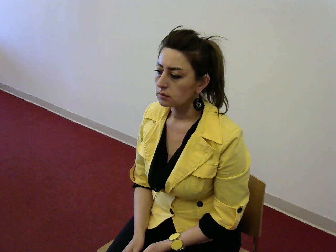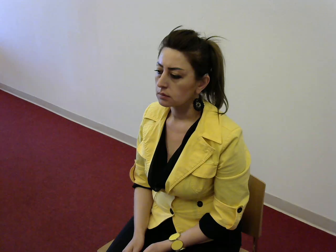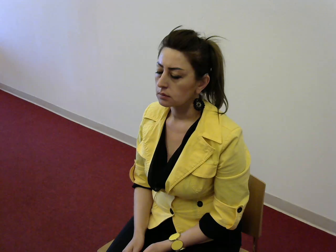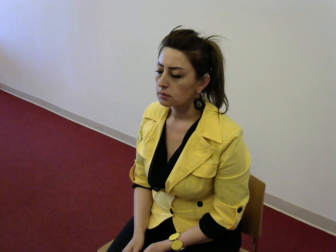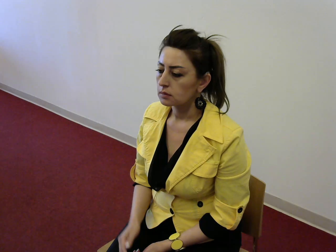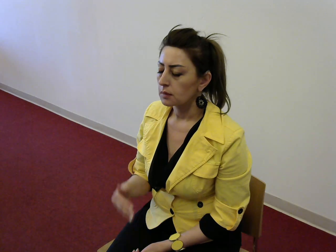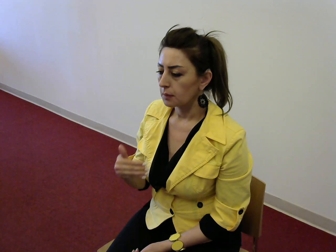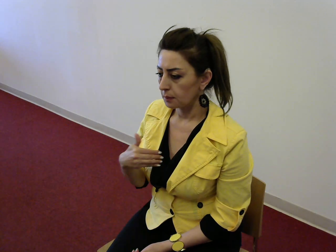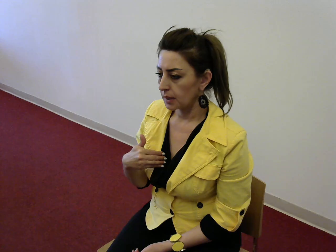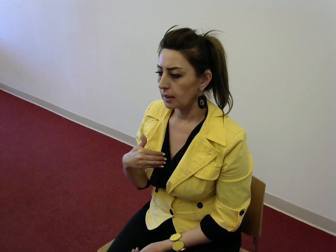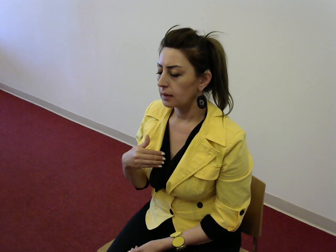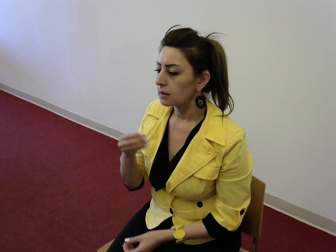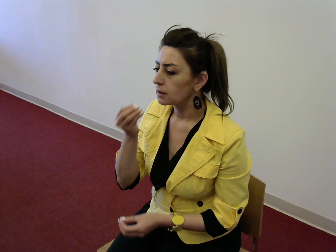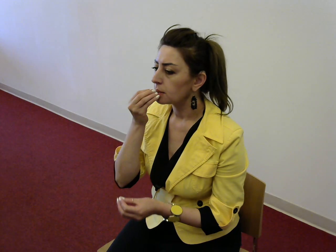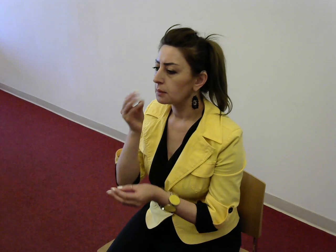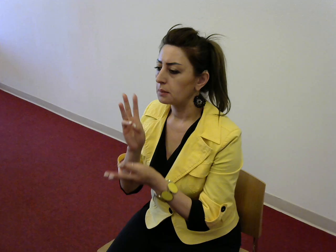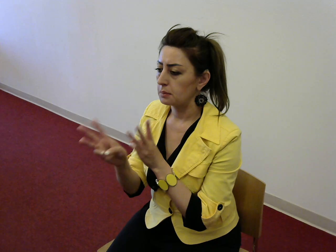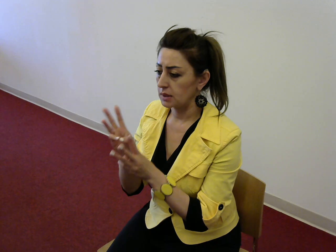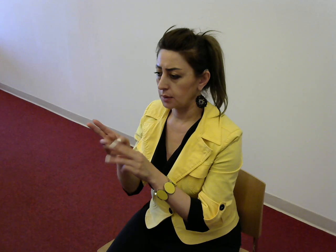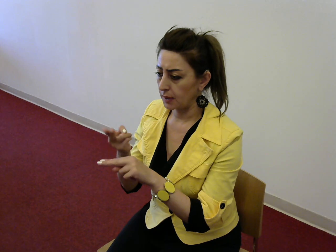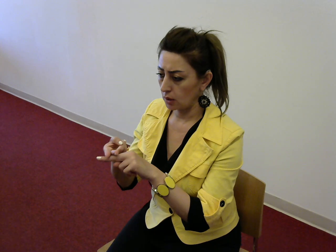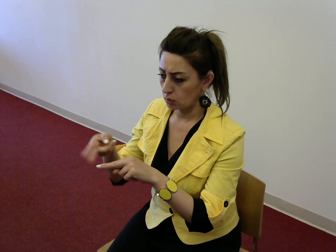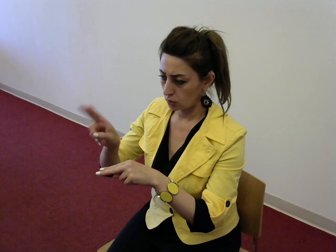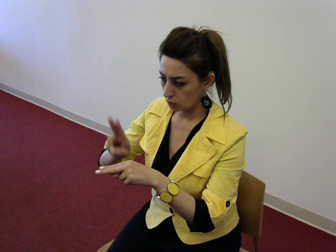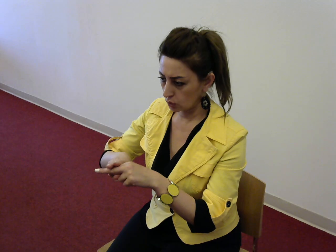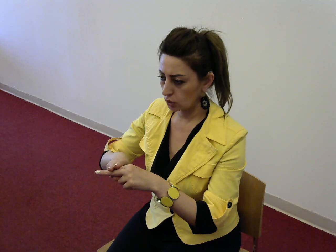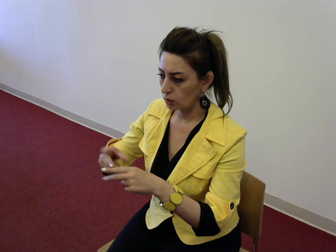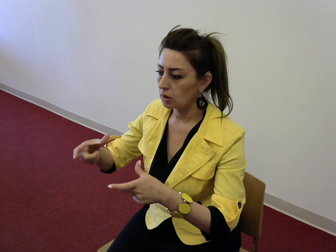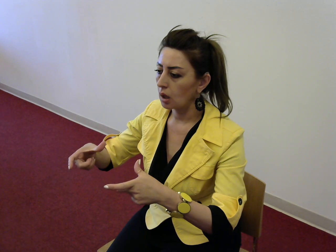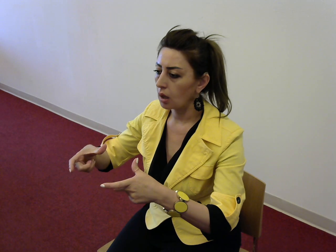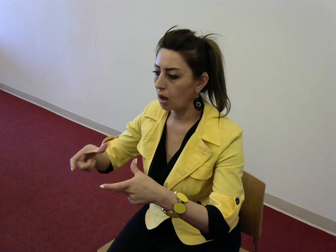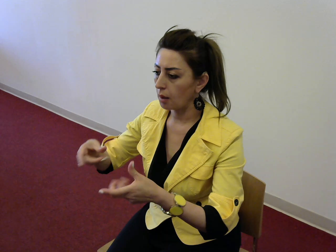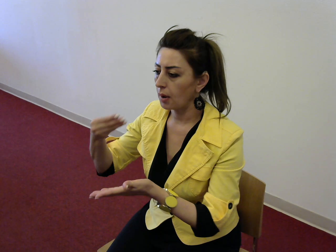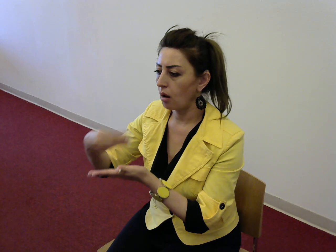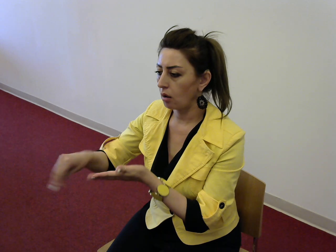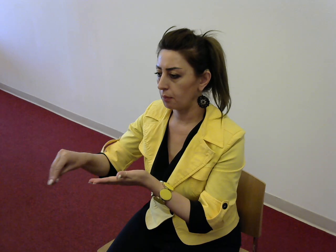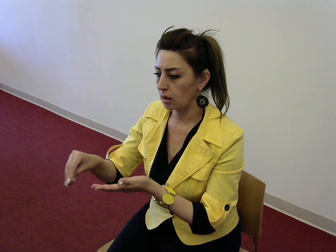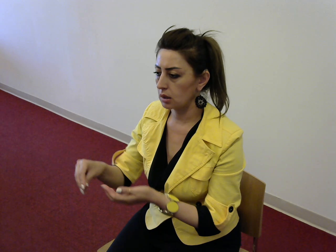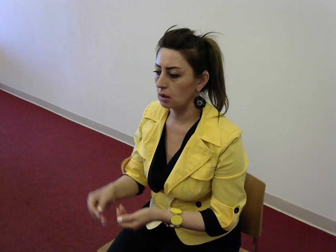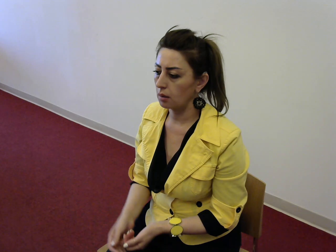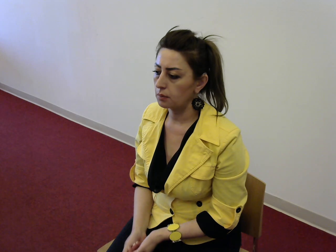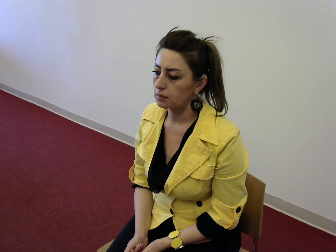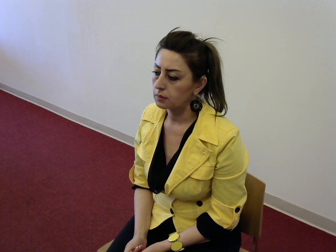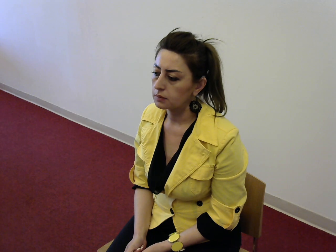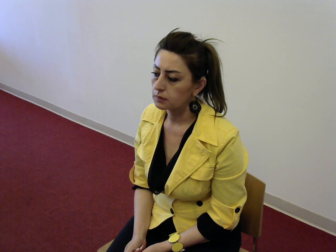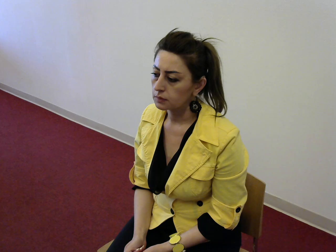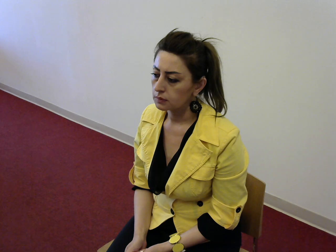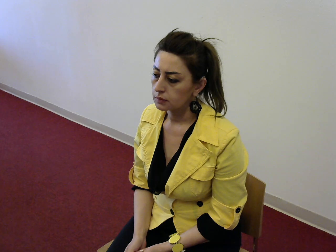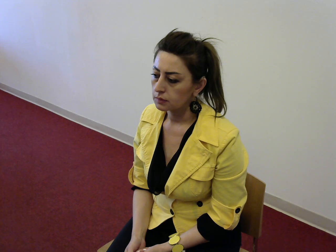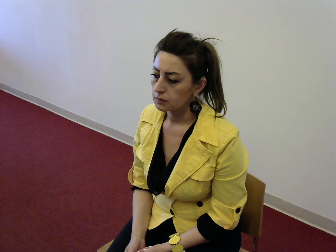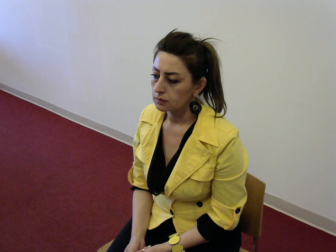Mən mətbəx üçün qab almalıyam